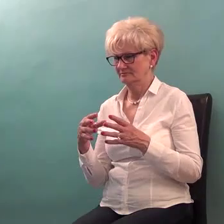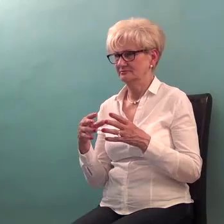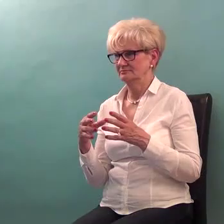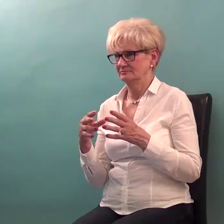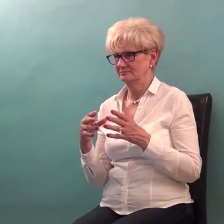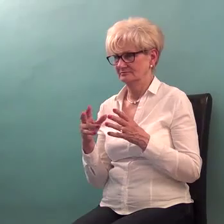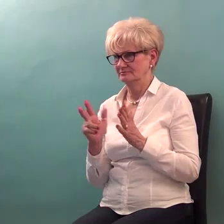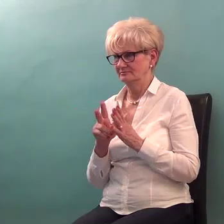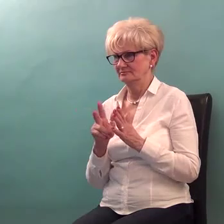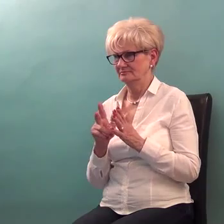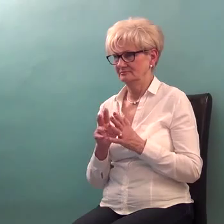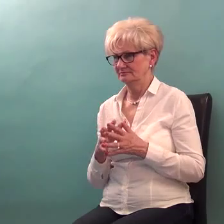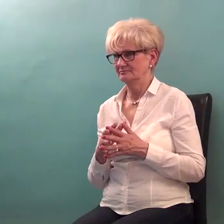Osiemnasta.